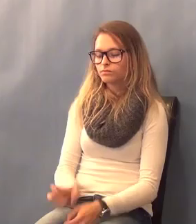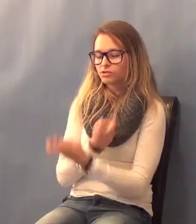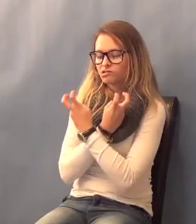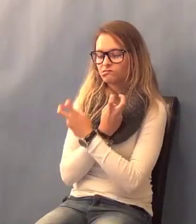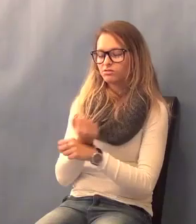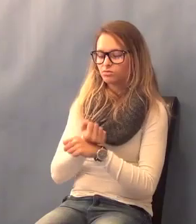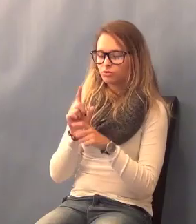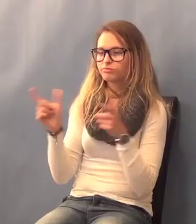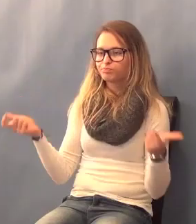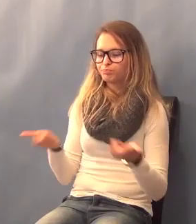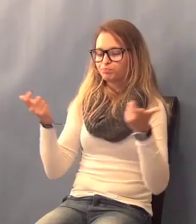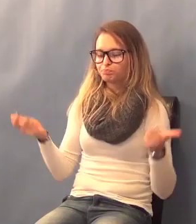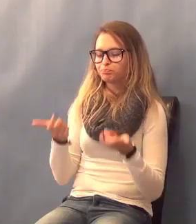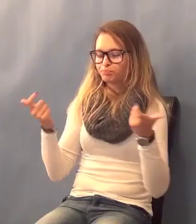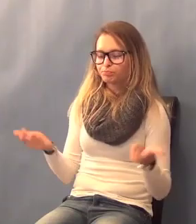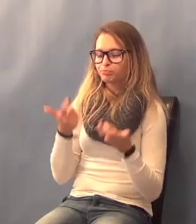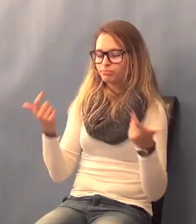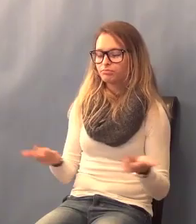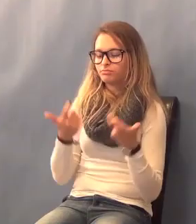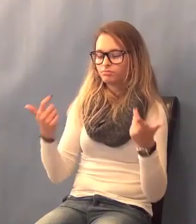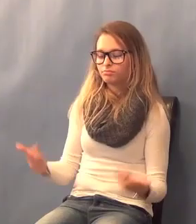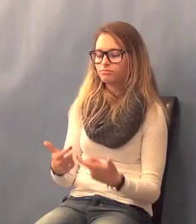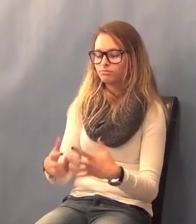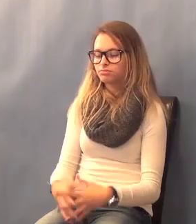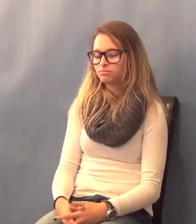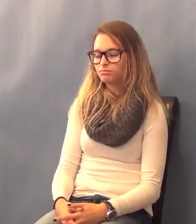Szkielet, trucizna, niebezpieczeństwo.